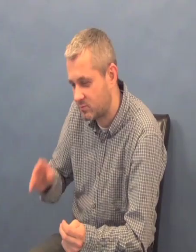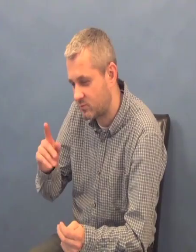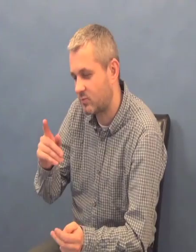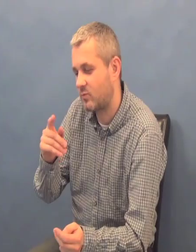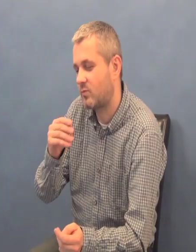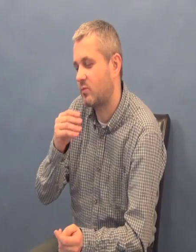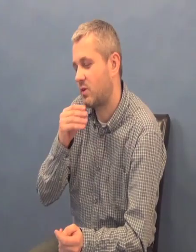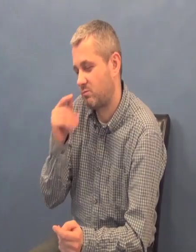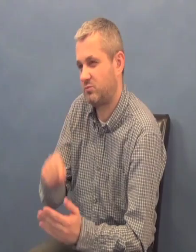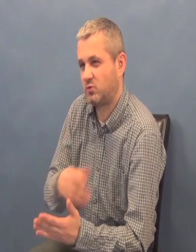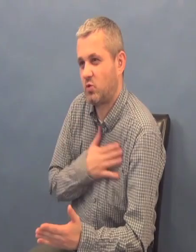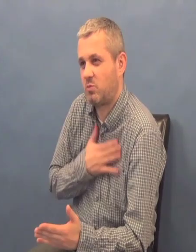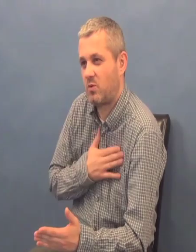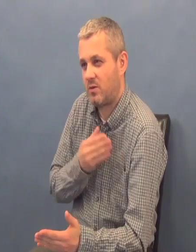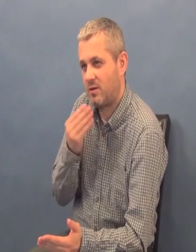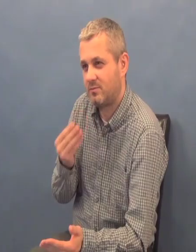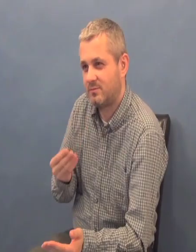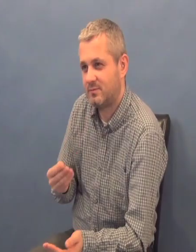To lepiej w tę sobotę.